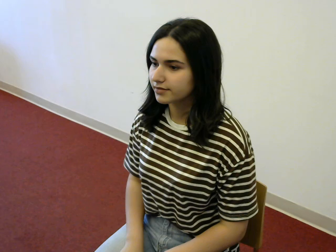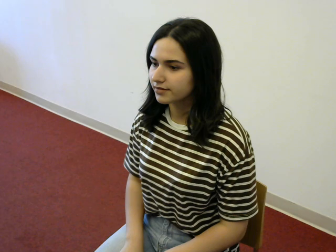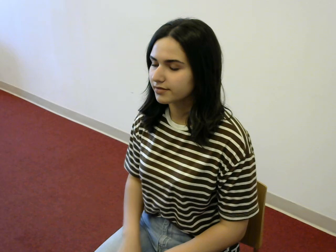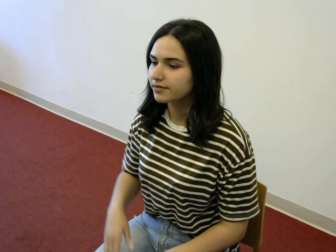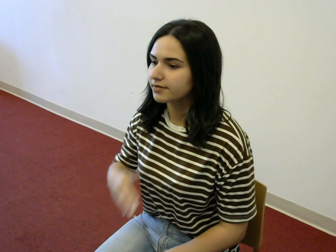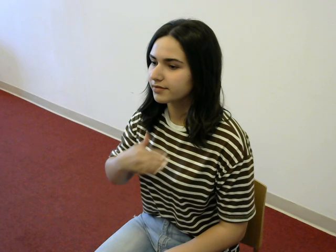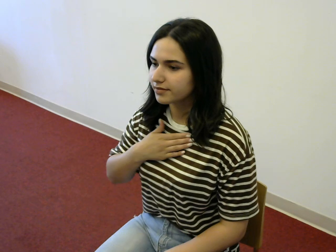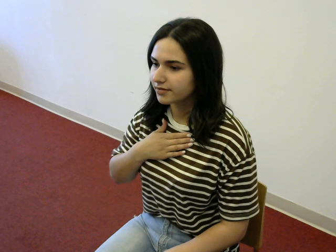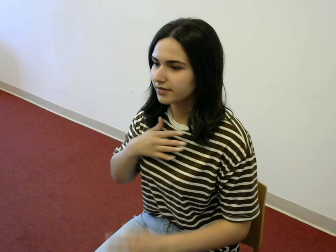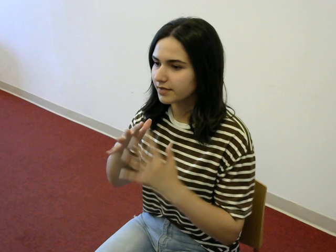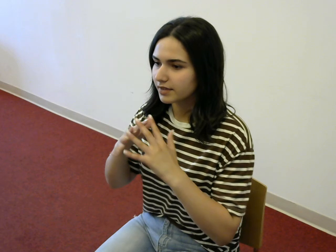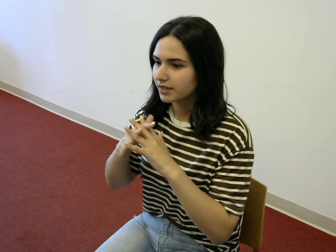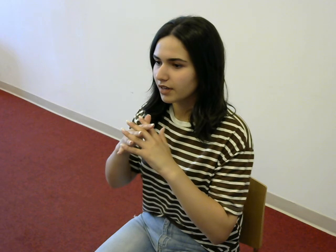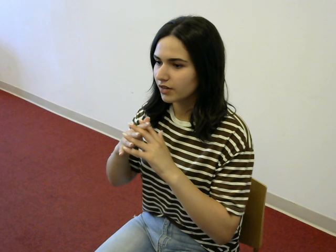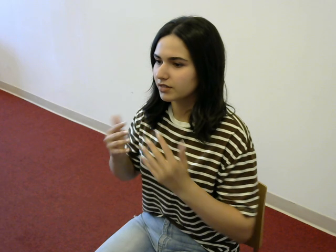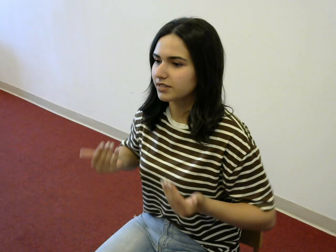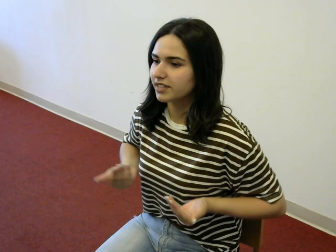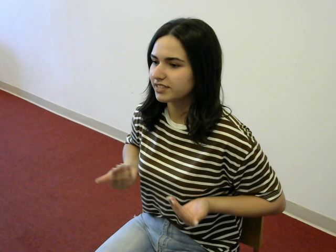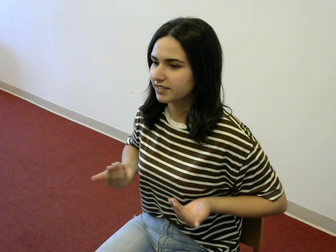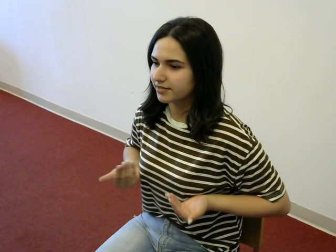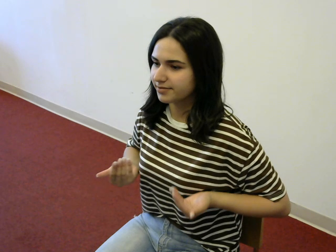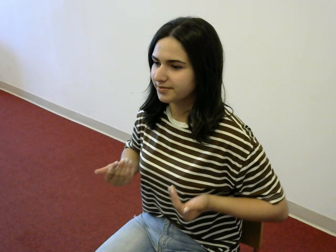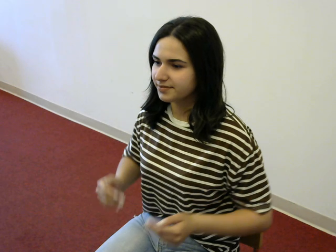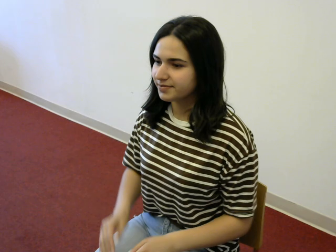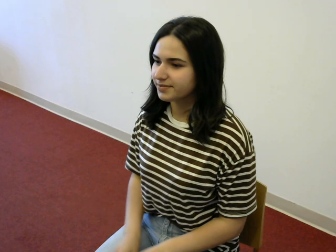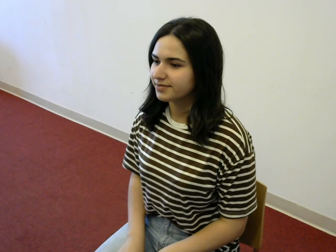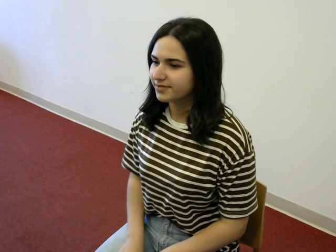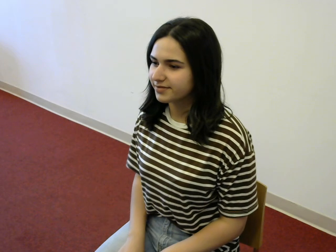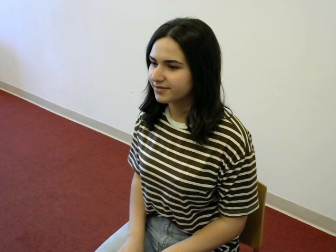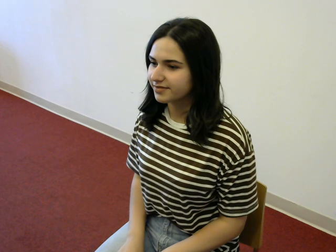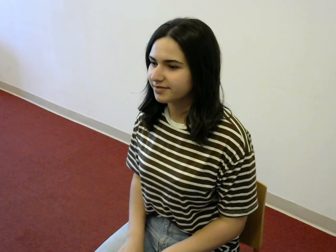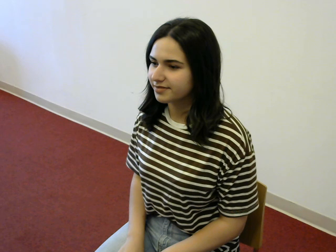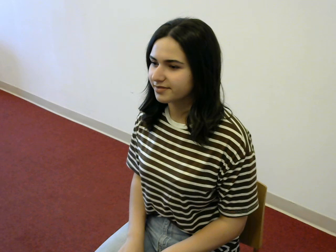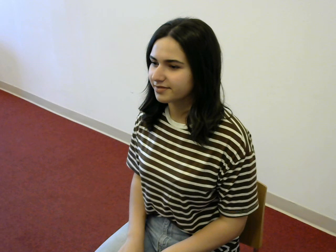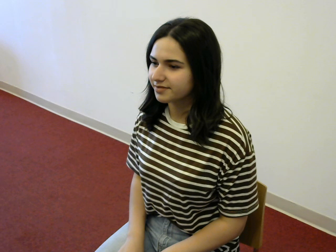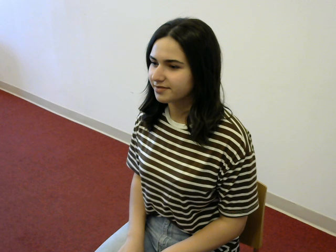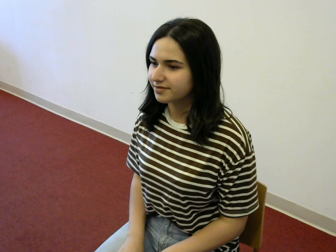Mən rayonda yaşayıram